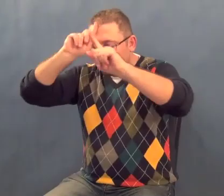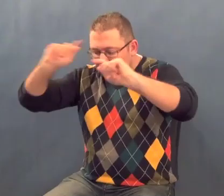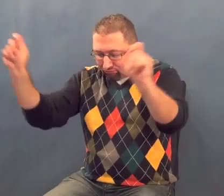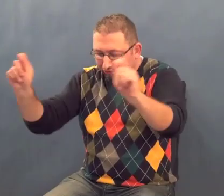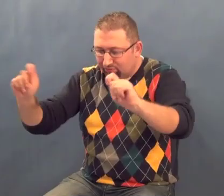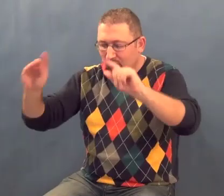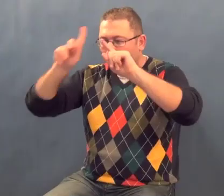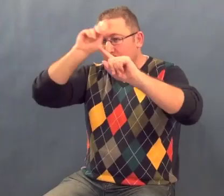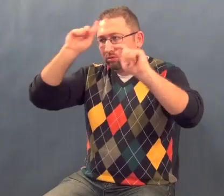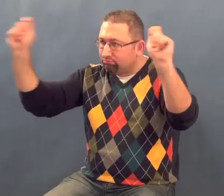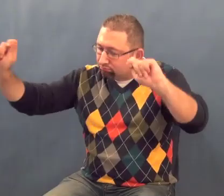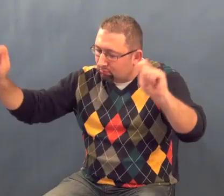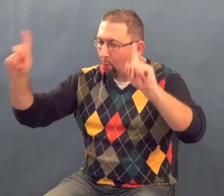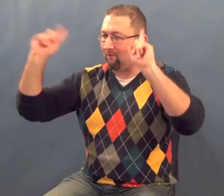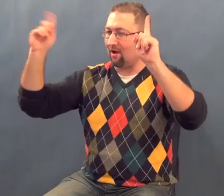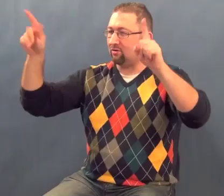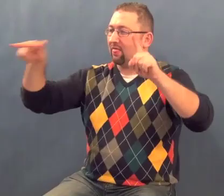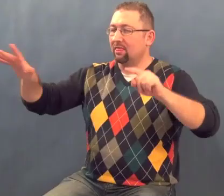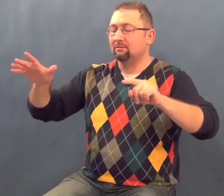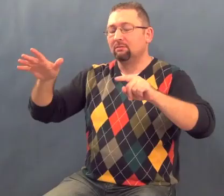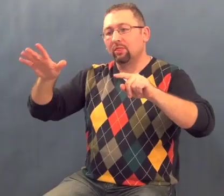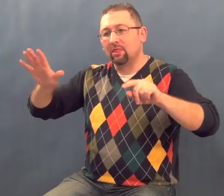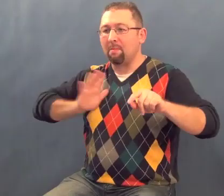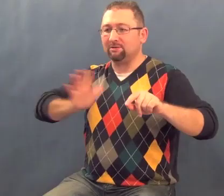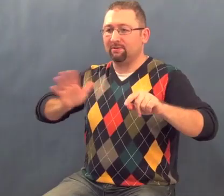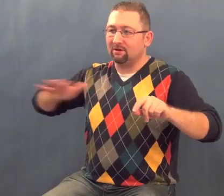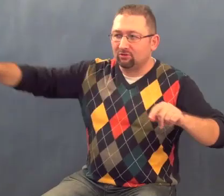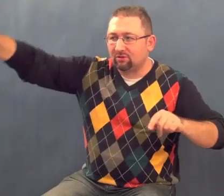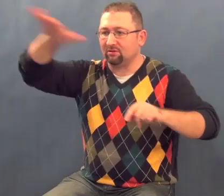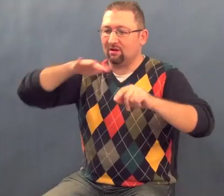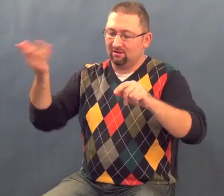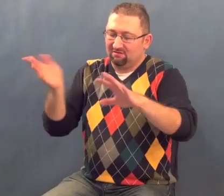Alarmuje, ostrzega ludzi o niebezpiecznym miejscu.